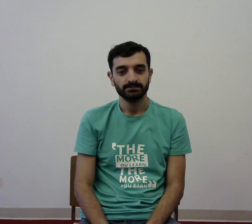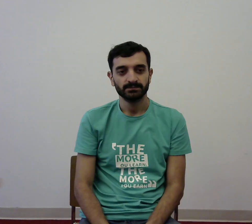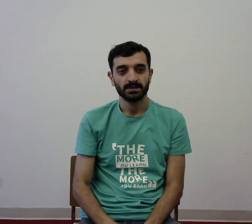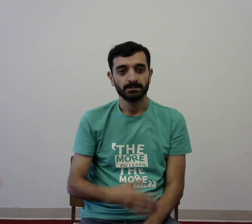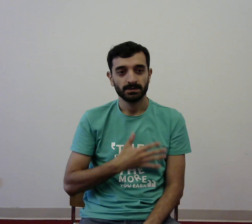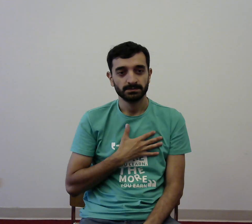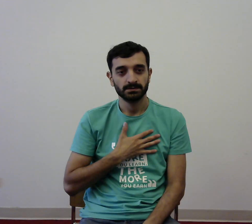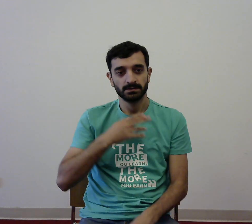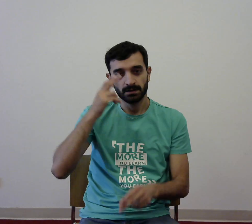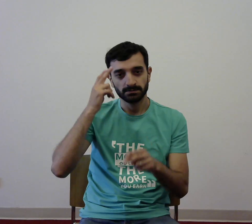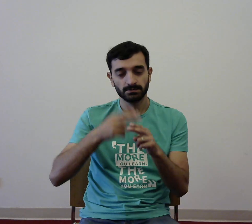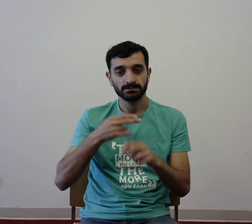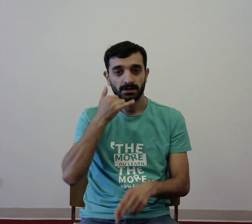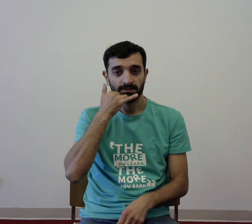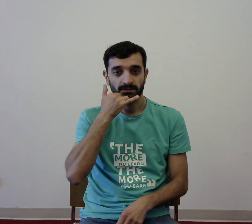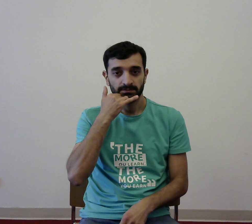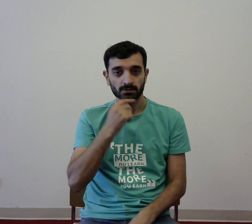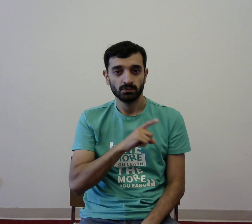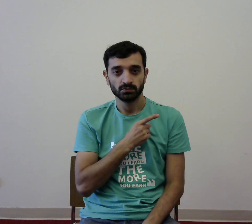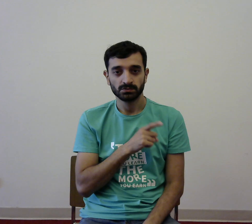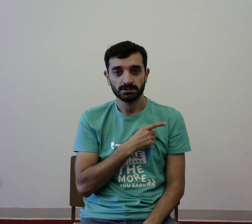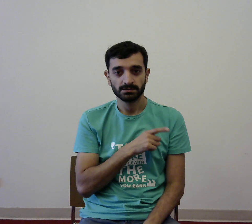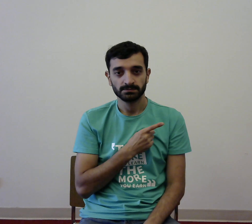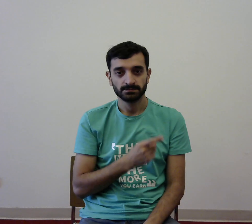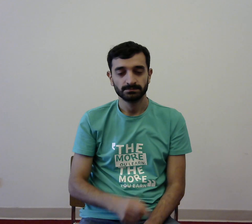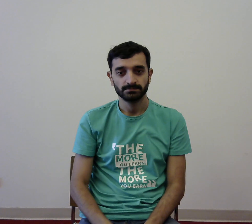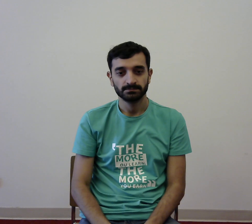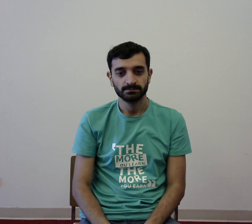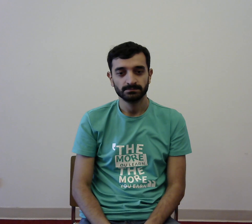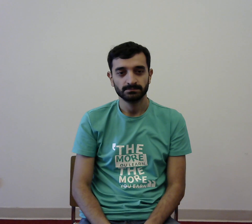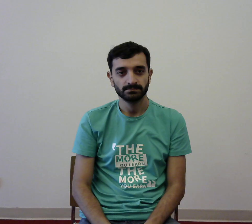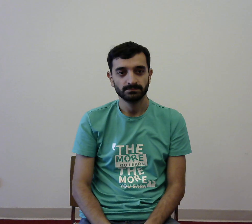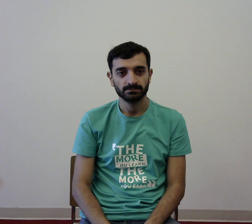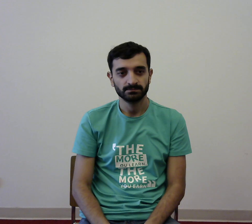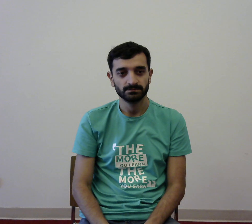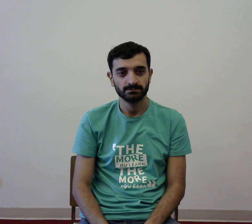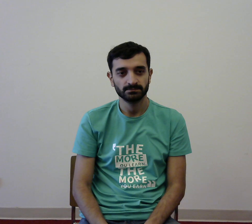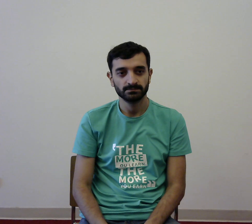Mənim qardaşım telefon ustasıdır